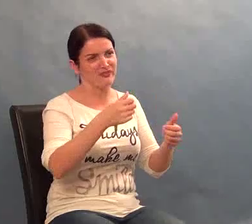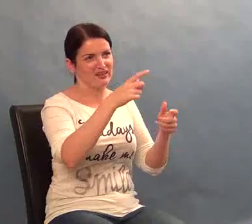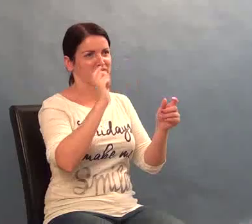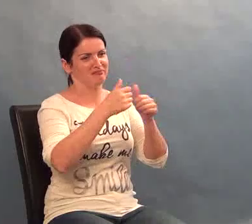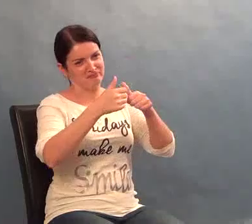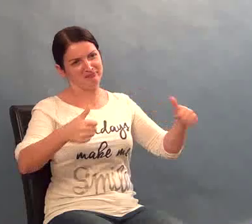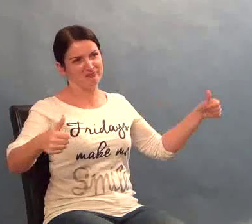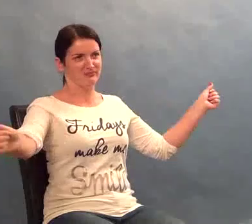Chłopcy rozstają się.